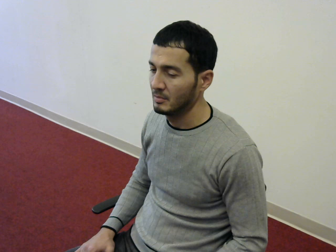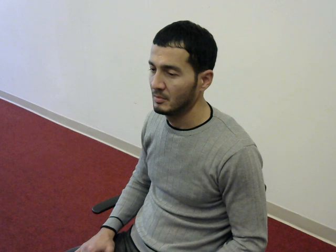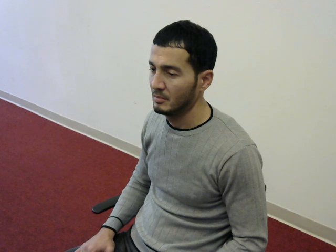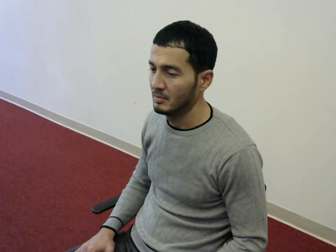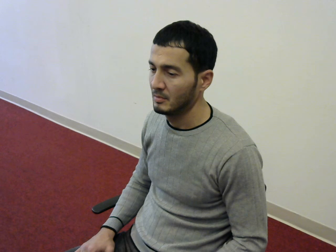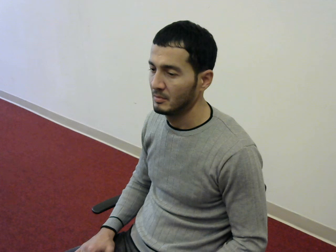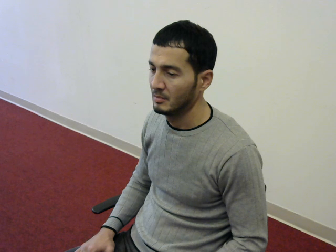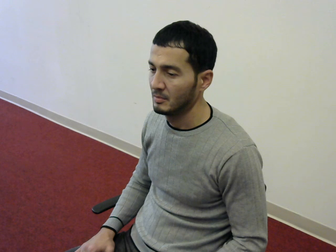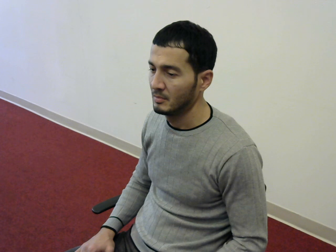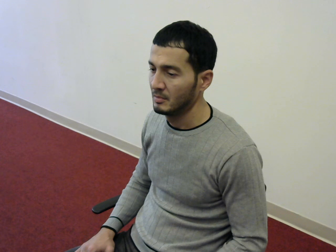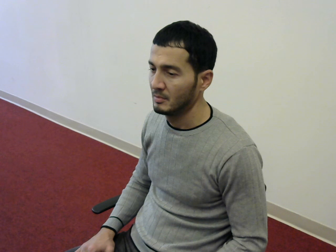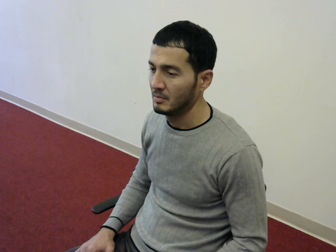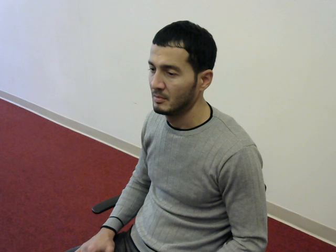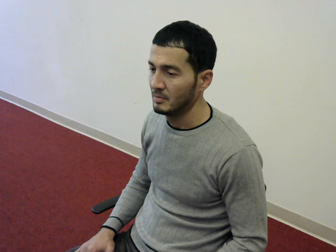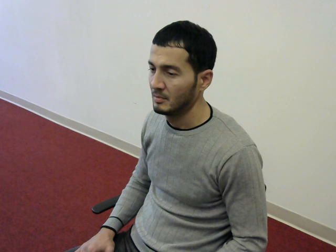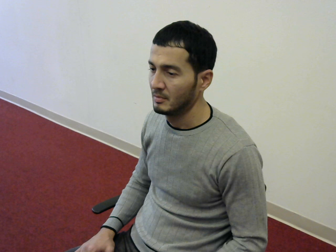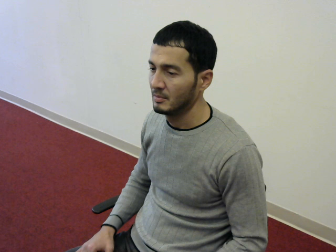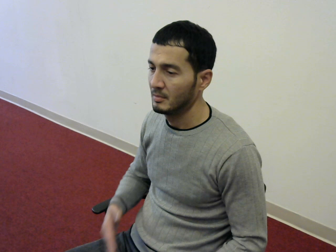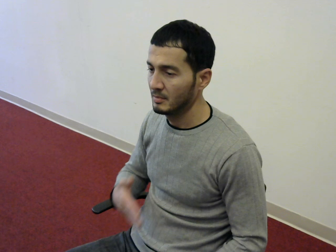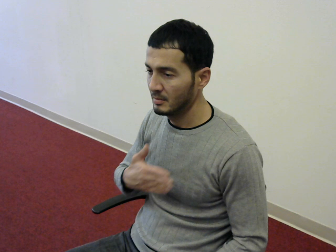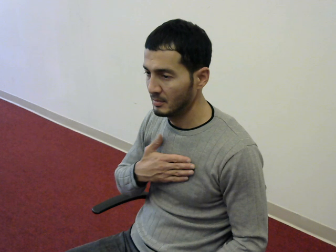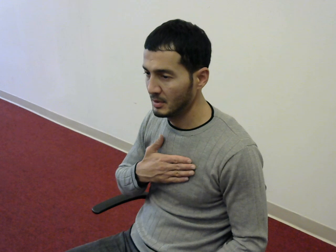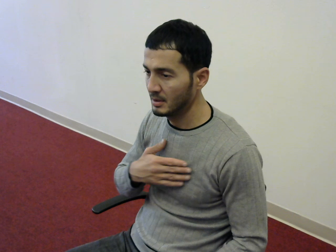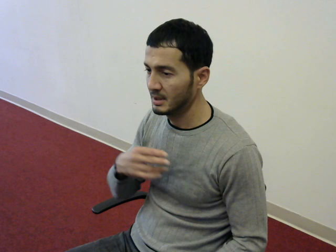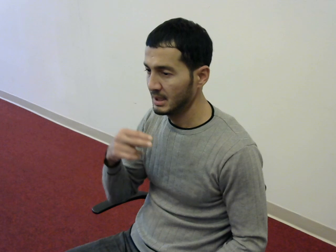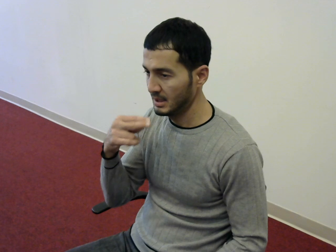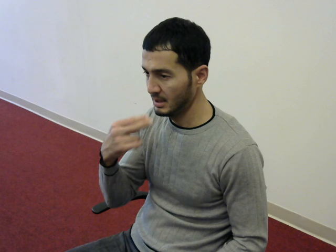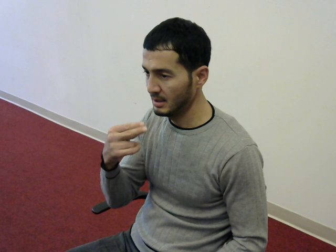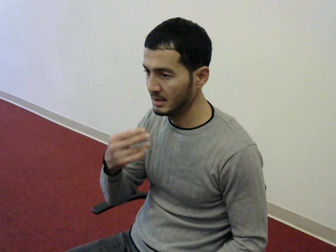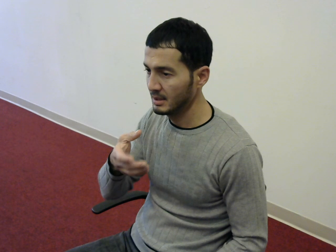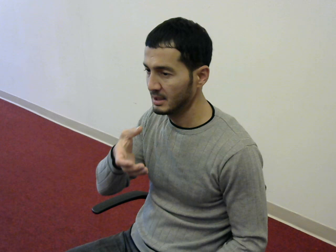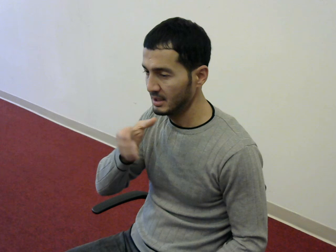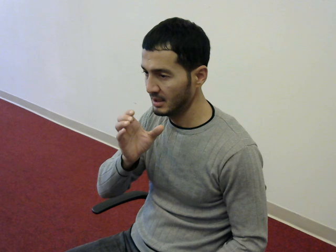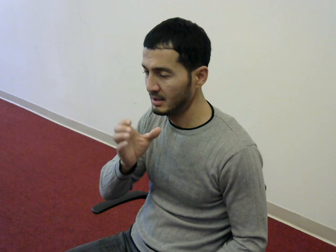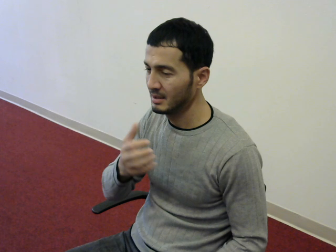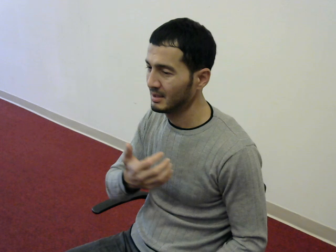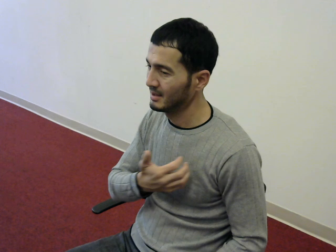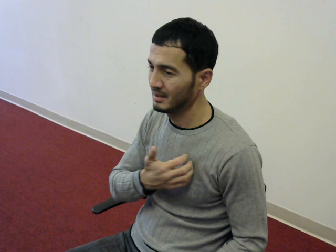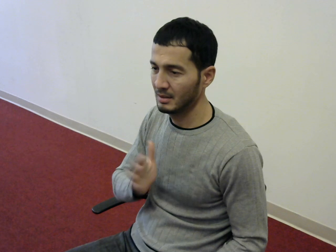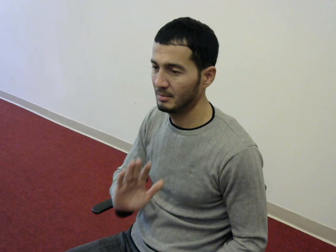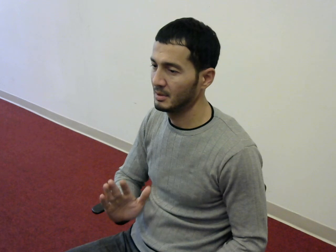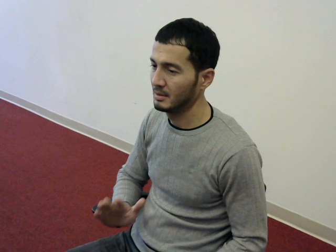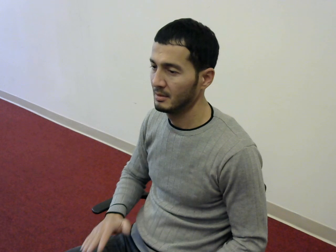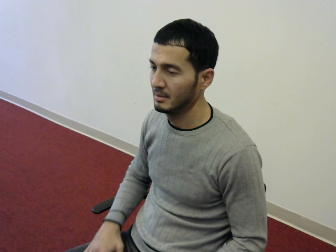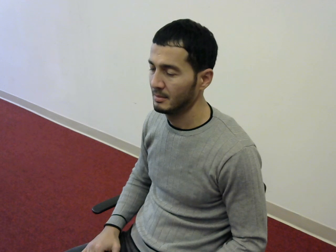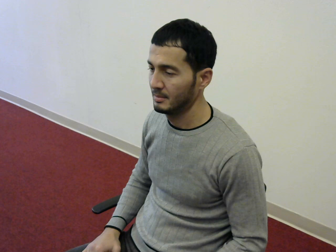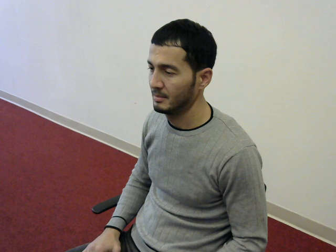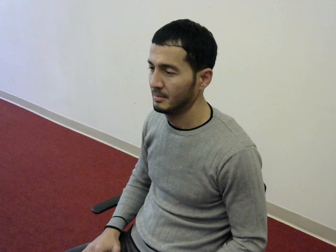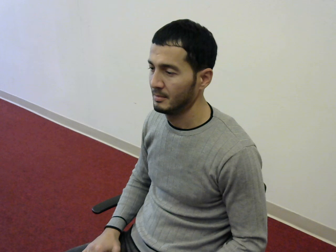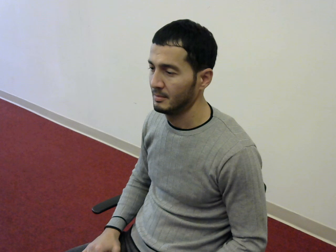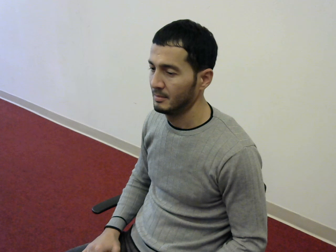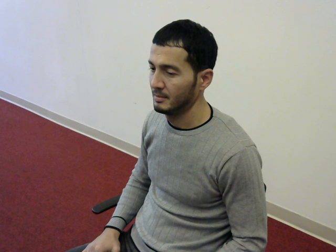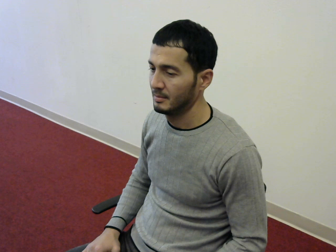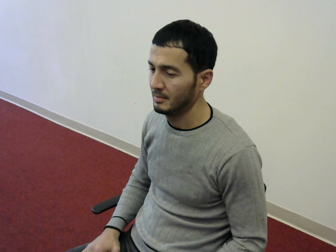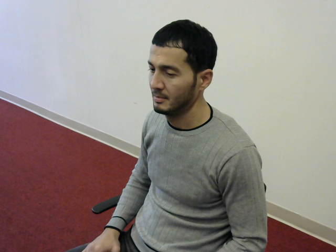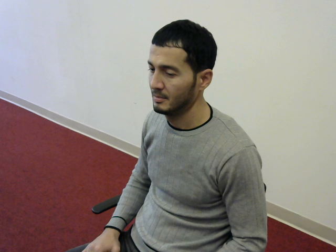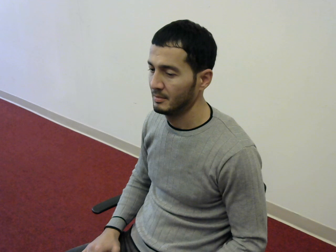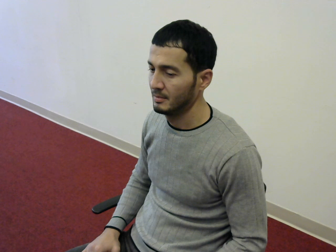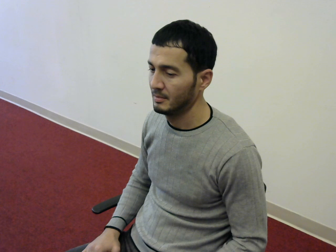Mən çay içmək istəmirəm